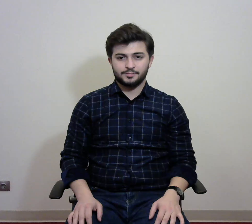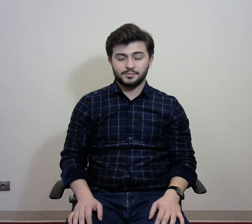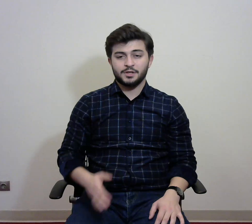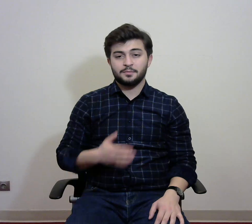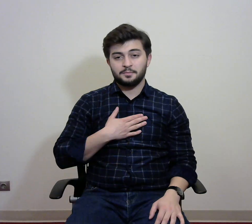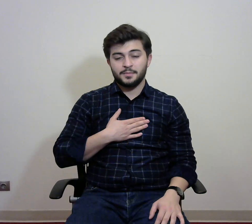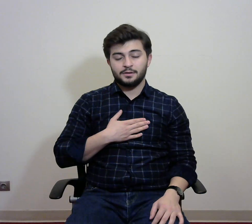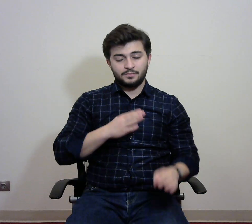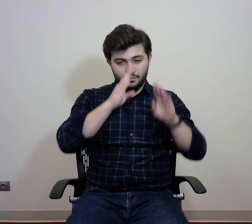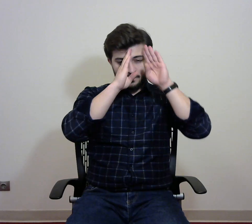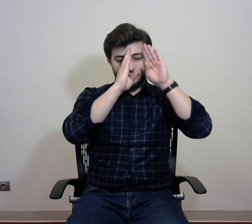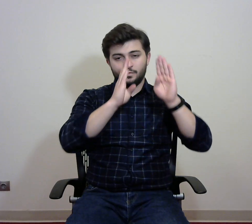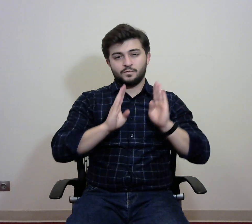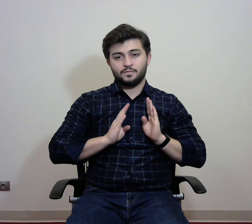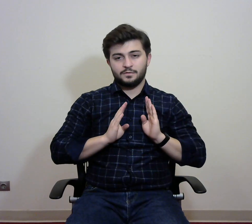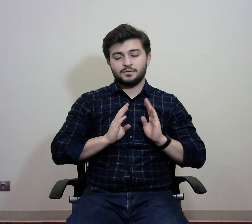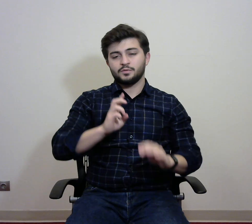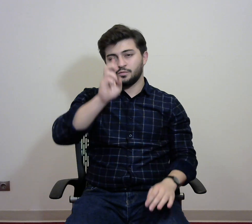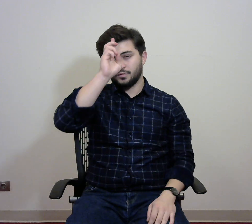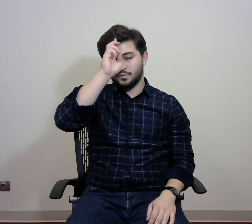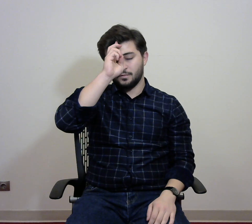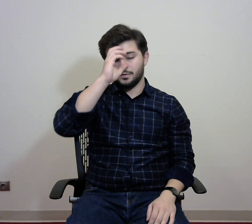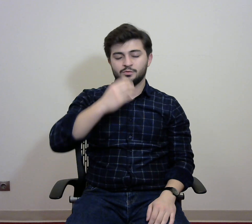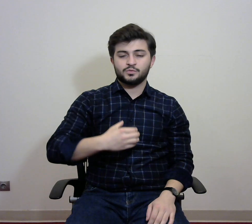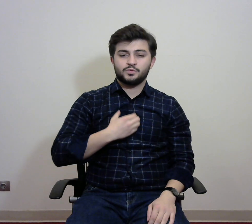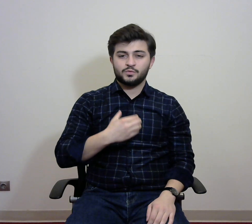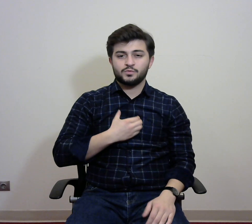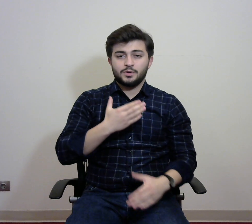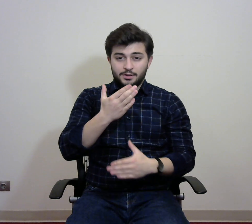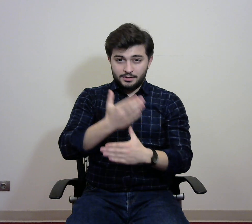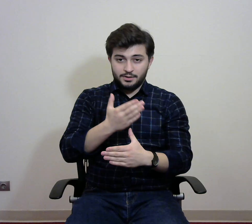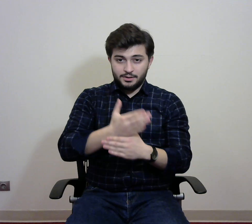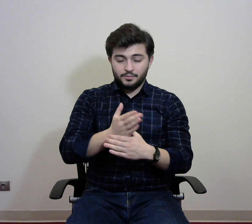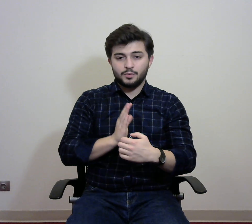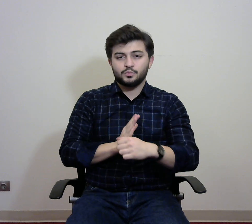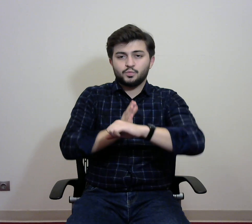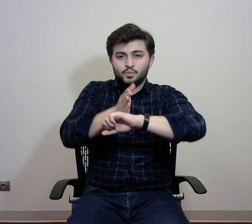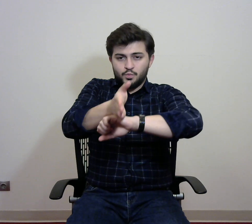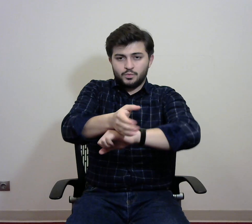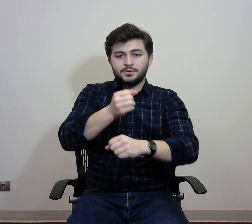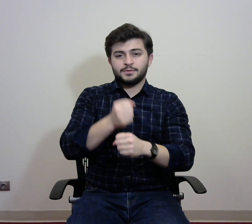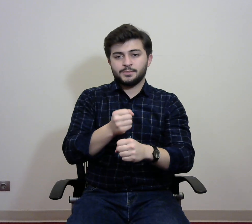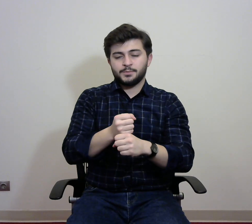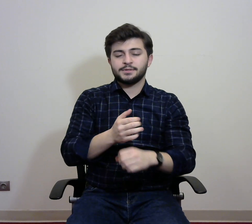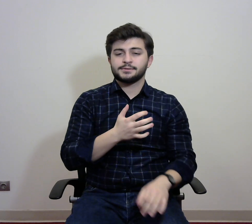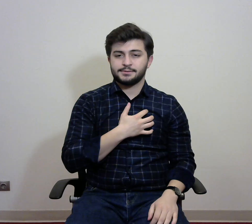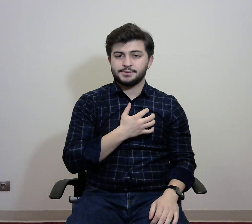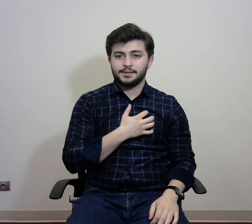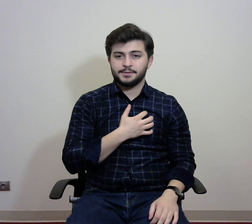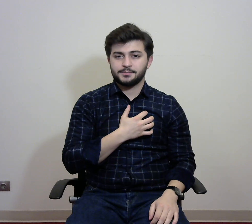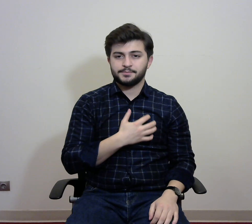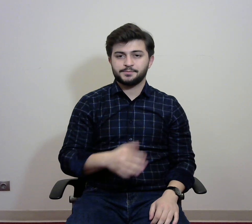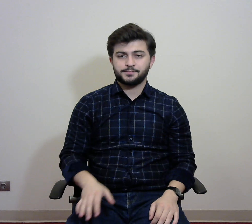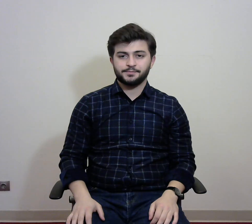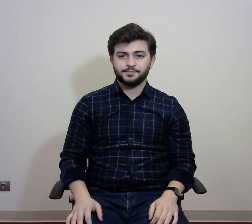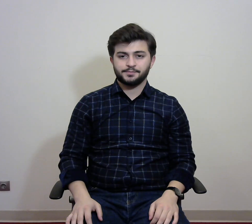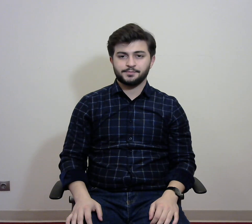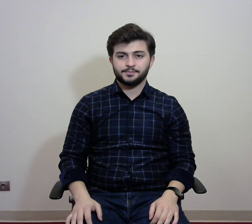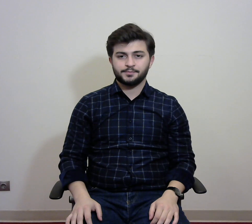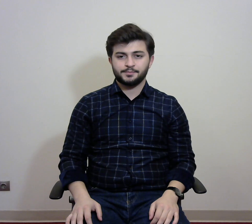Mən ünvanlı dövlət sosial yardımına müraciət etmək istəyirəm